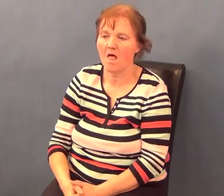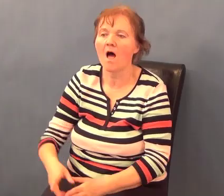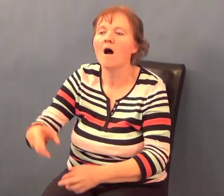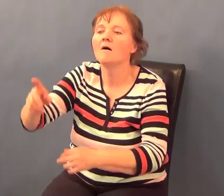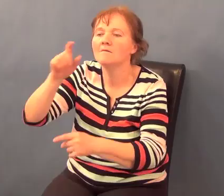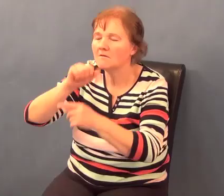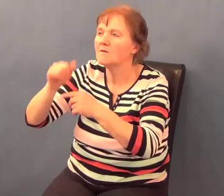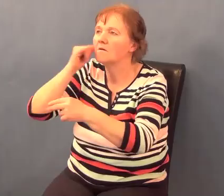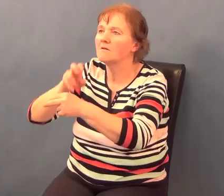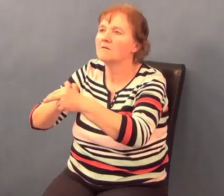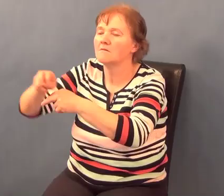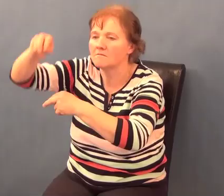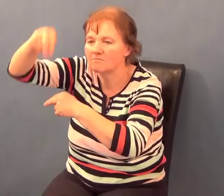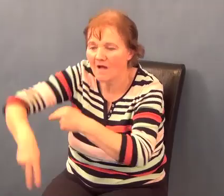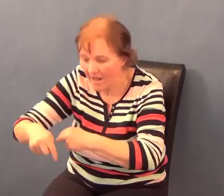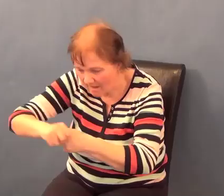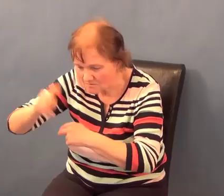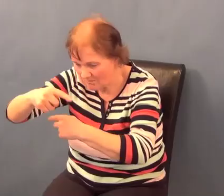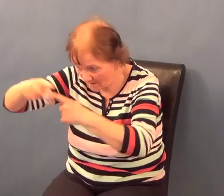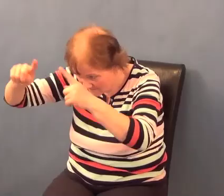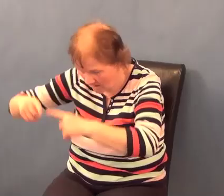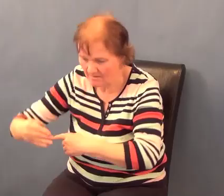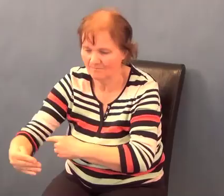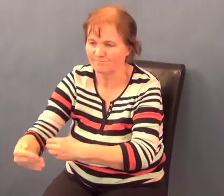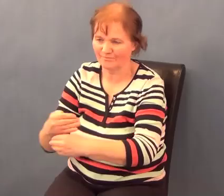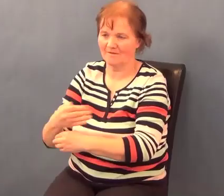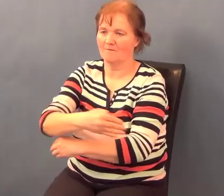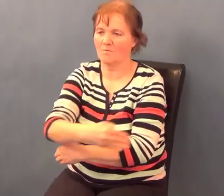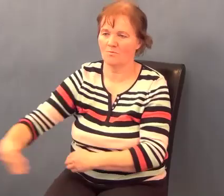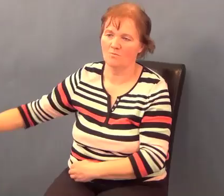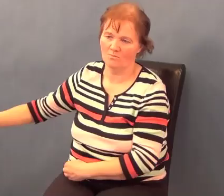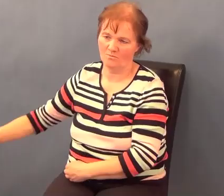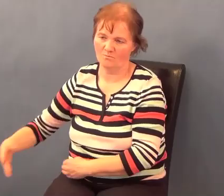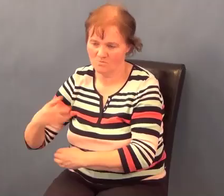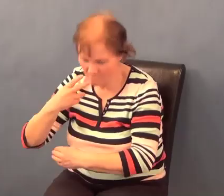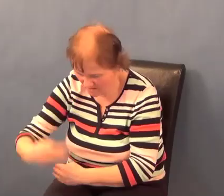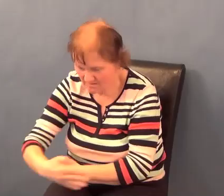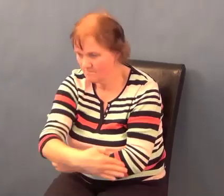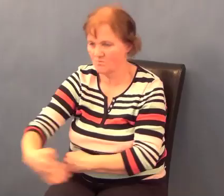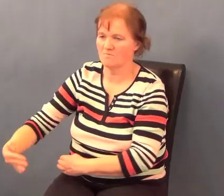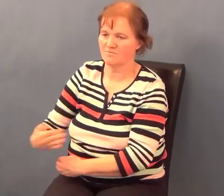W metrze, przy krawędzi peronu jest spadek, w którym można wpaść, lepiej stać przed krawędzią i uważać.